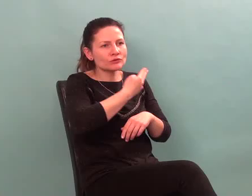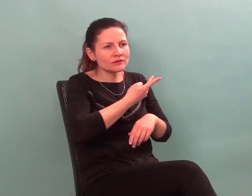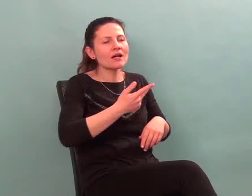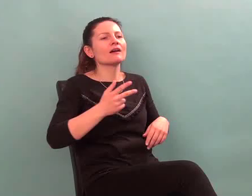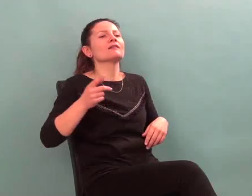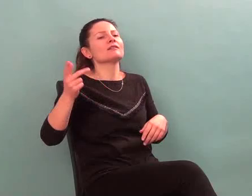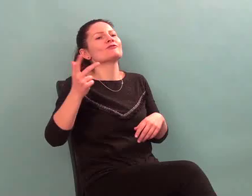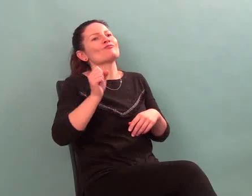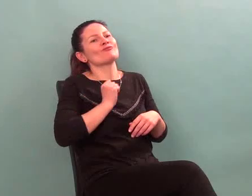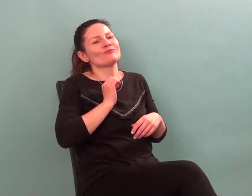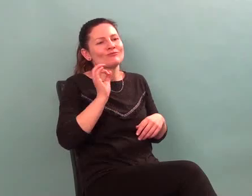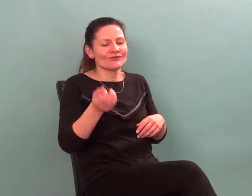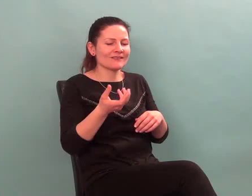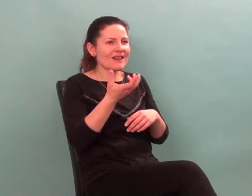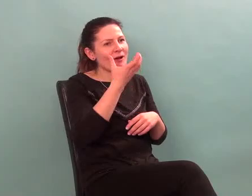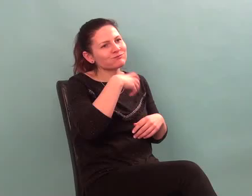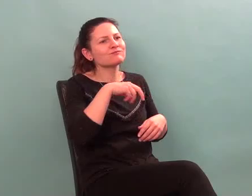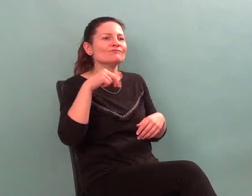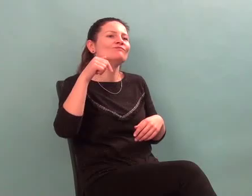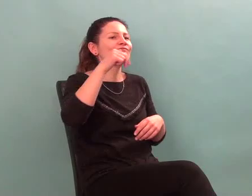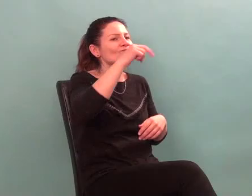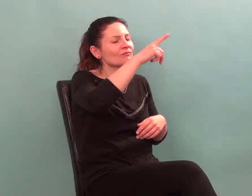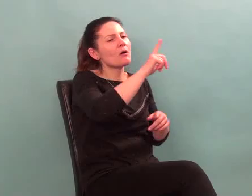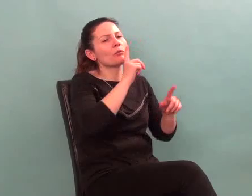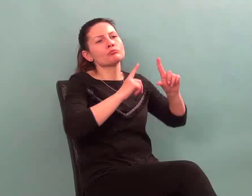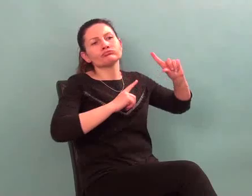Trzej chłopcy cieszą się, jedzą i idą.